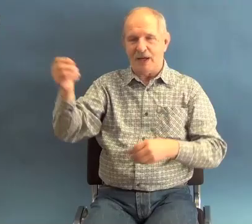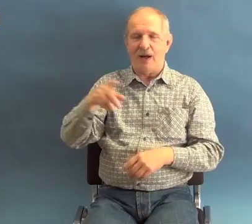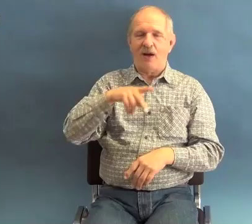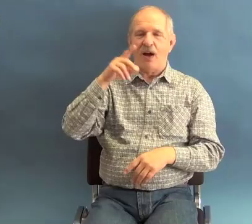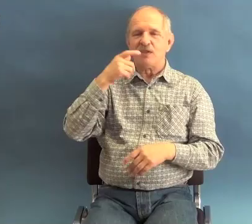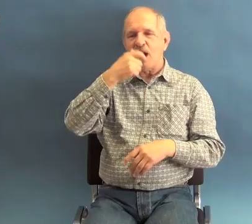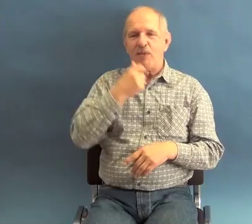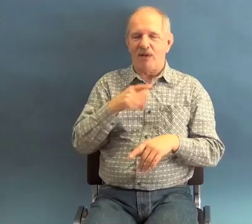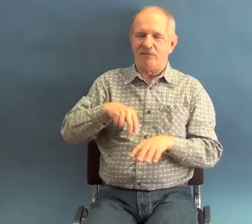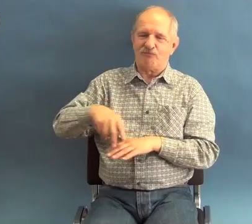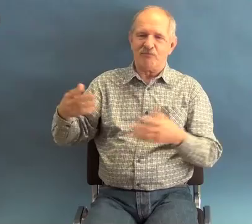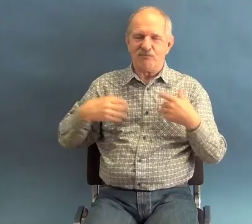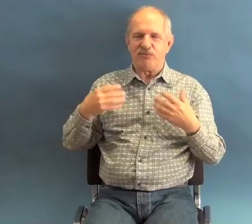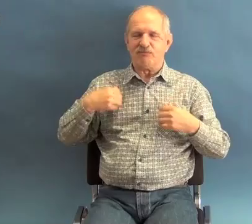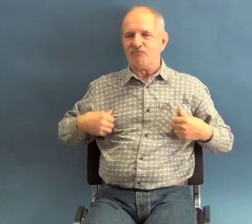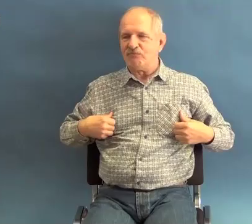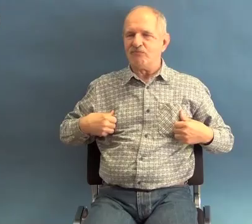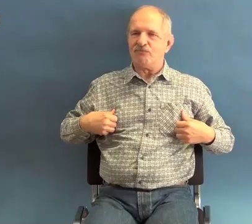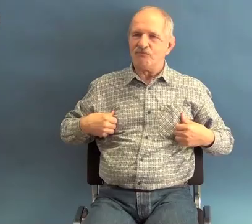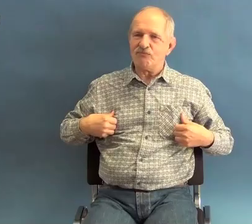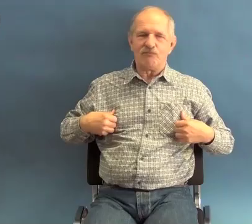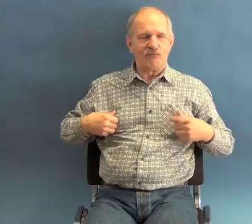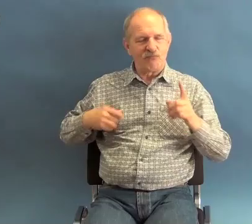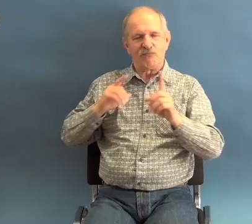Charlie Chaplin przechodzi spacerowym krokiem obok.